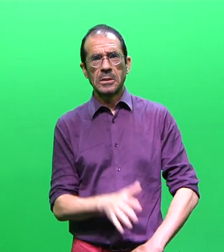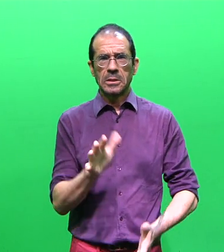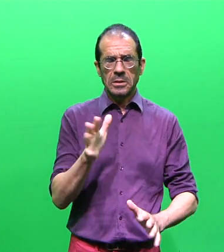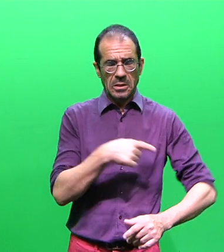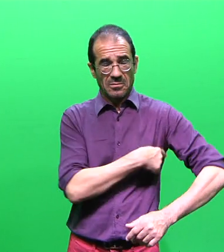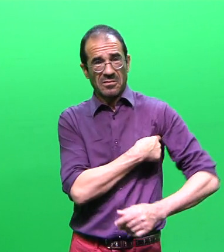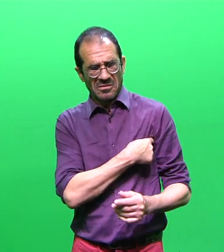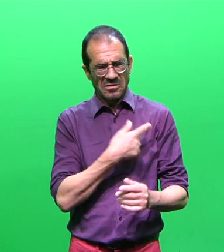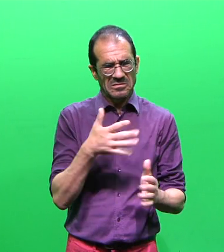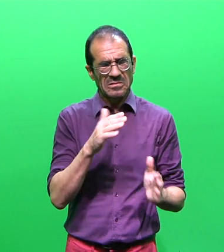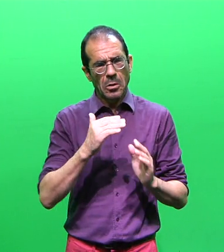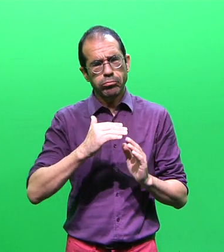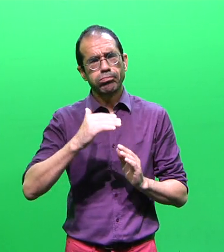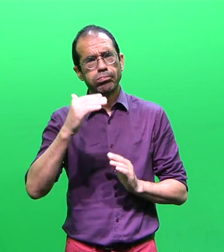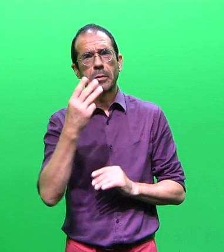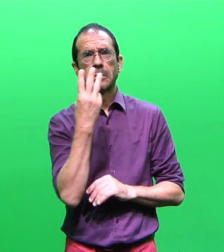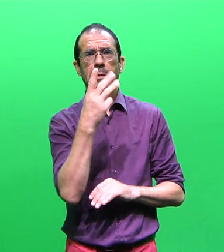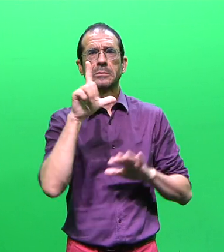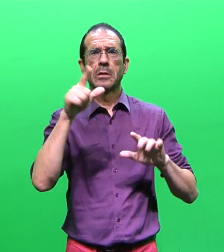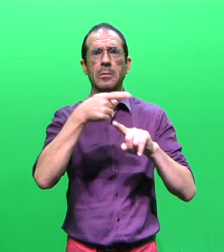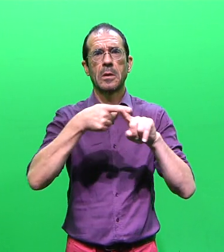He vist que la febre ha pujat fins a trenta-set i mig, més o menys.